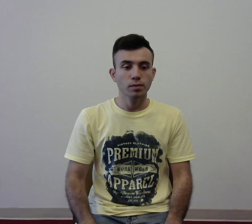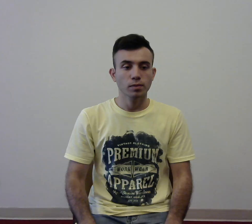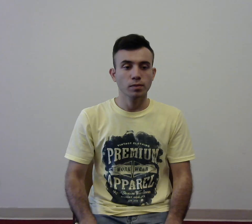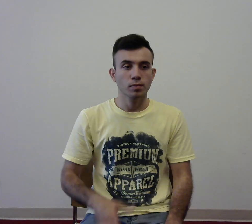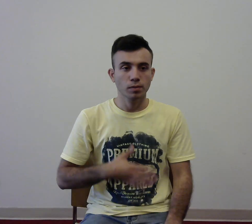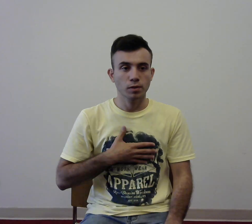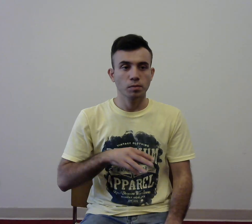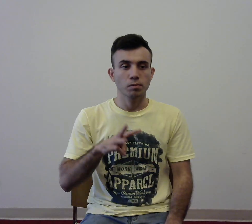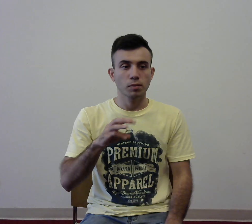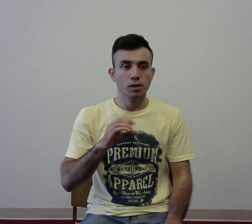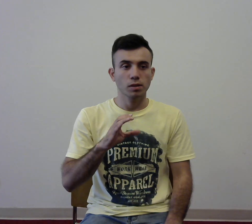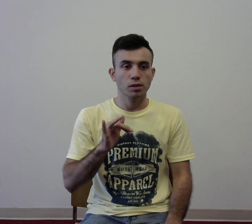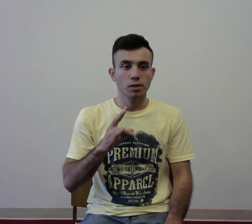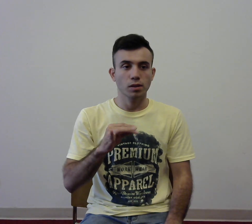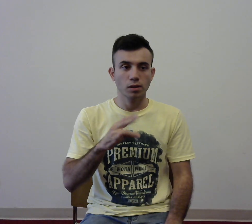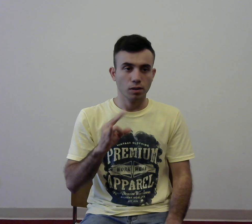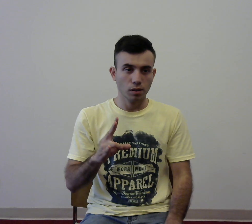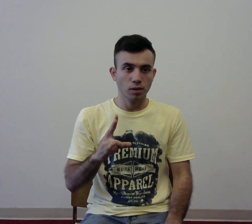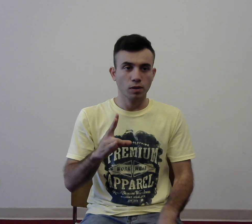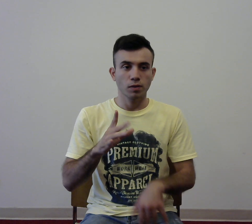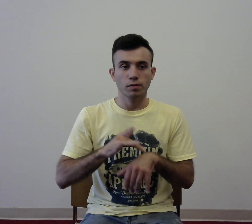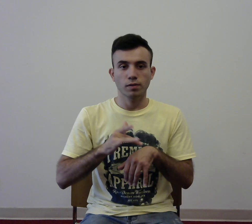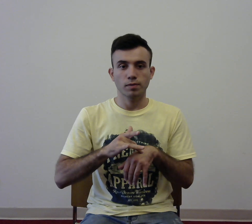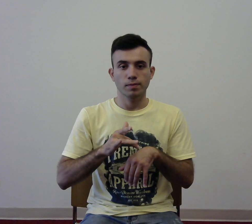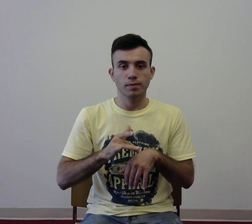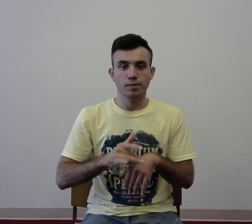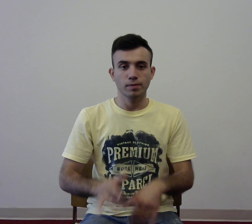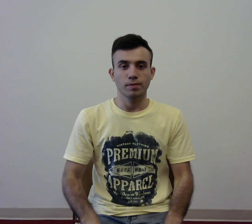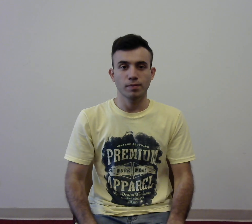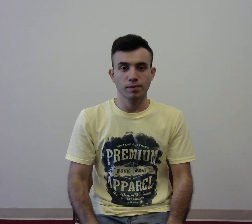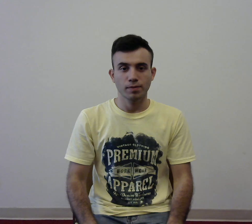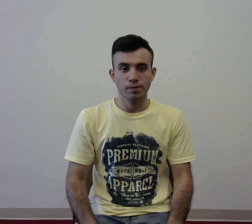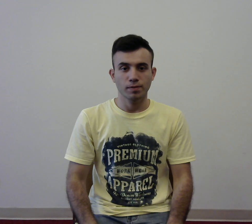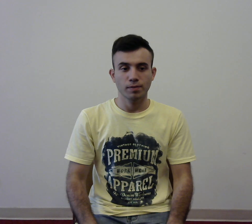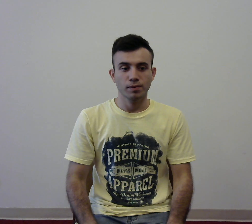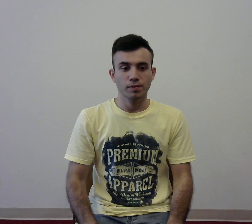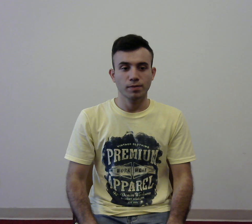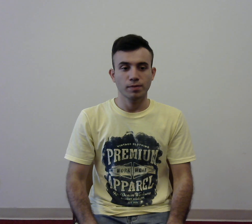Mən Messinin fanatıyam